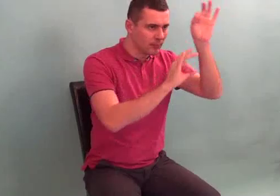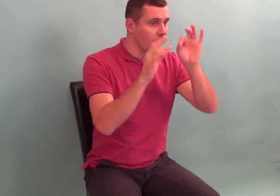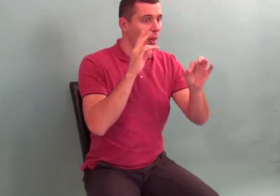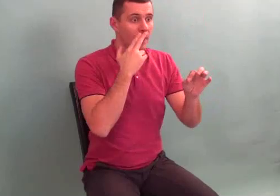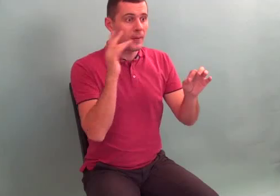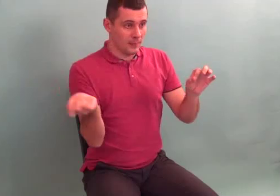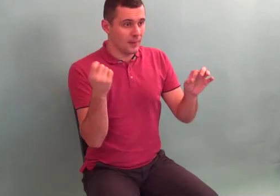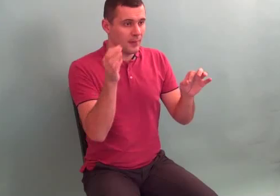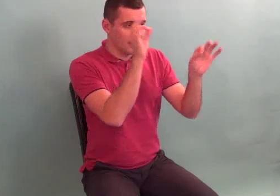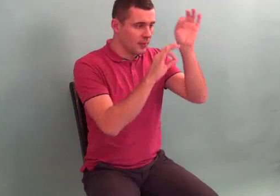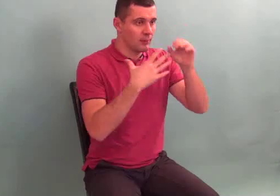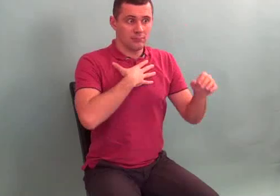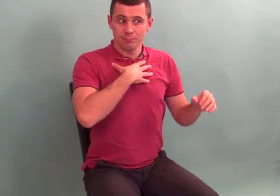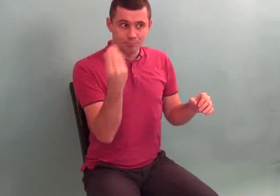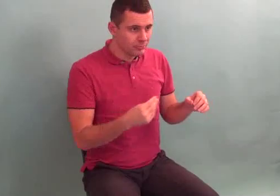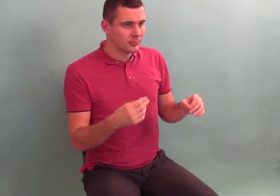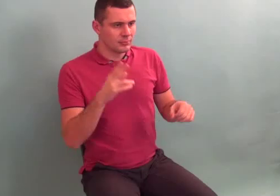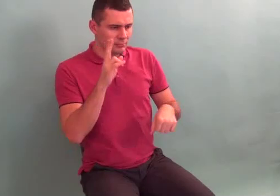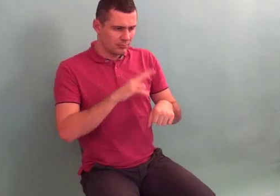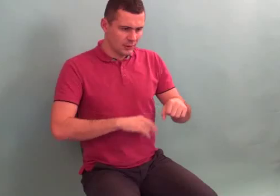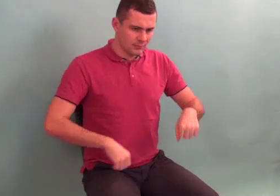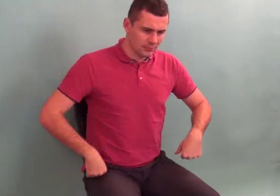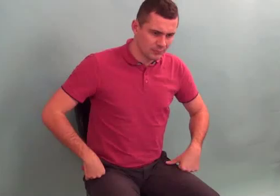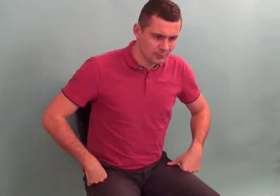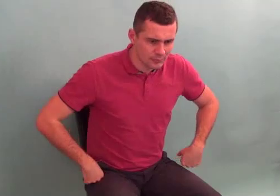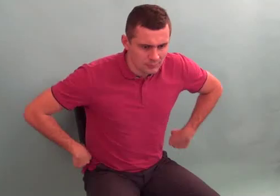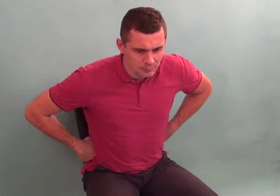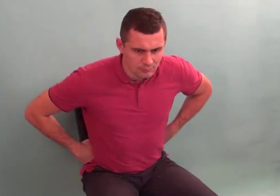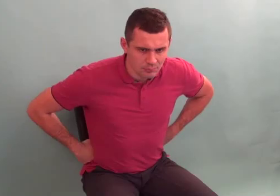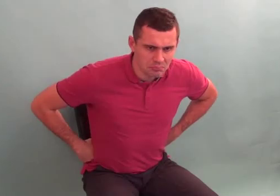Charlie Chaplin naprawia i nie czuje, że policjant, podparty pod boki, przygląda mu się.